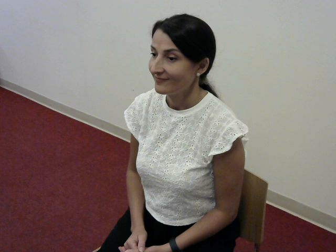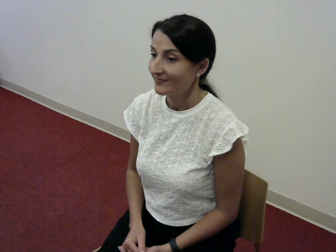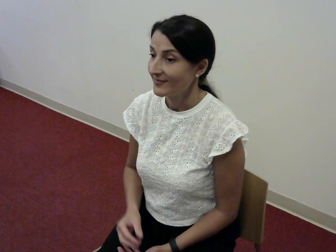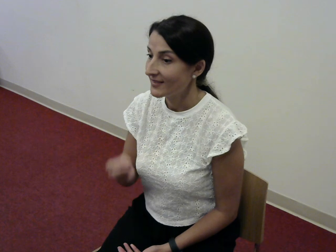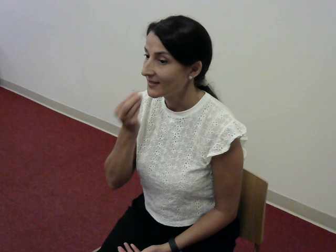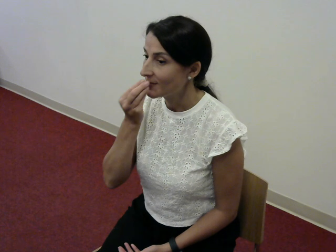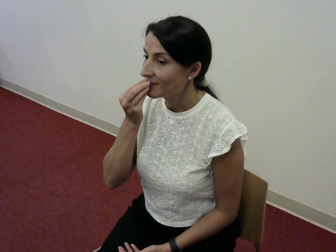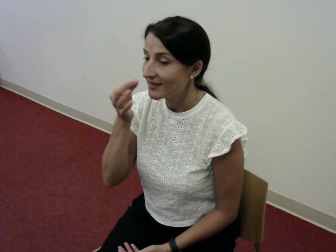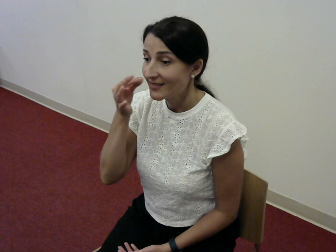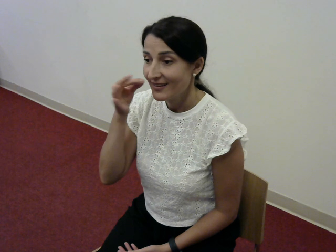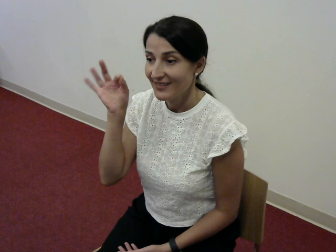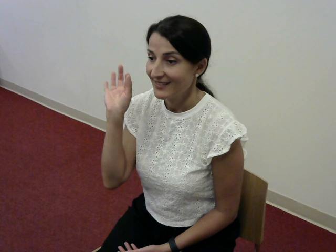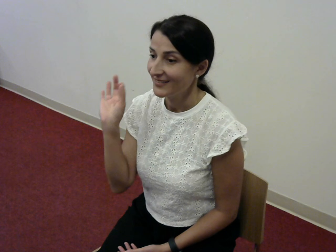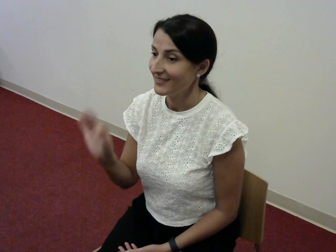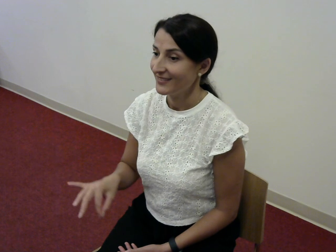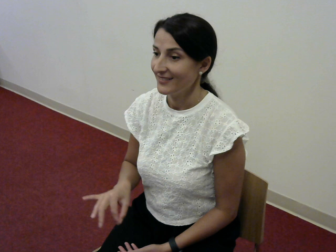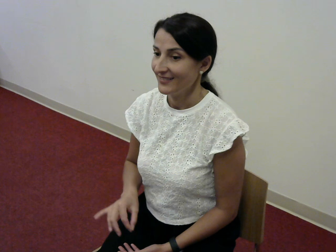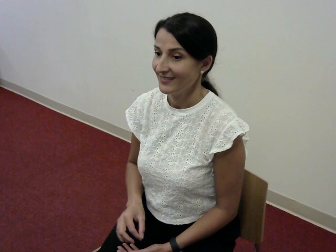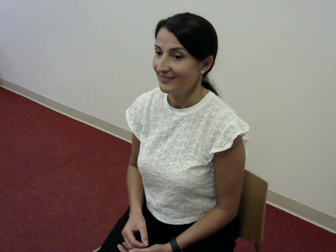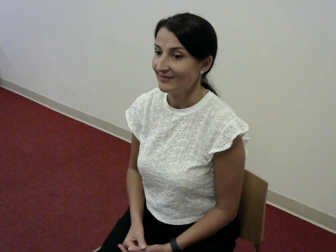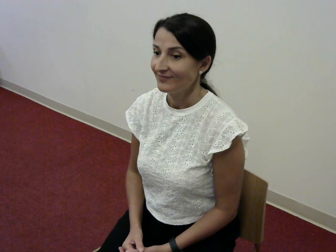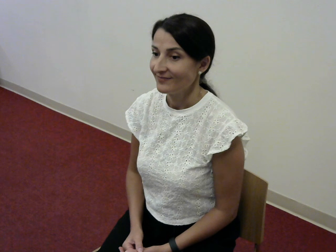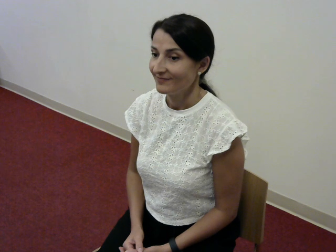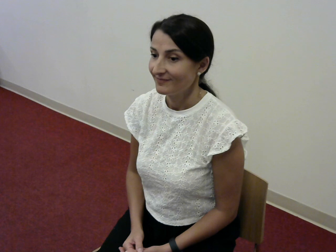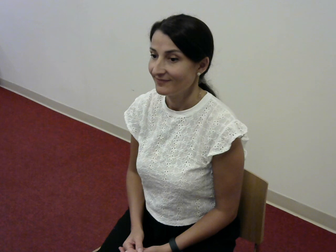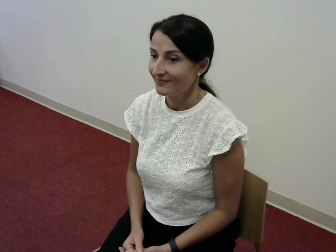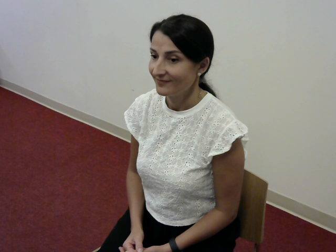Yemək dadlı idi